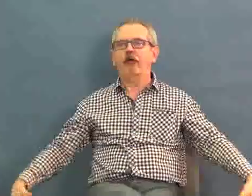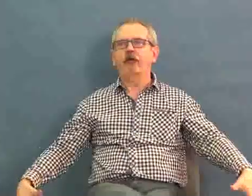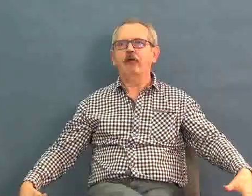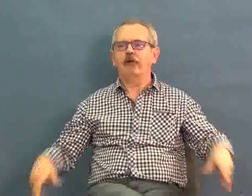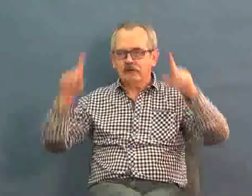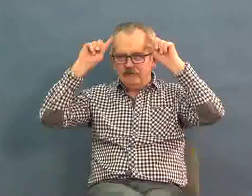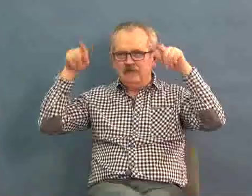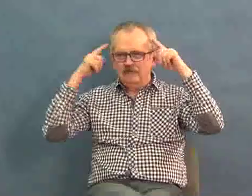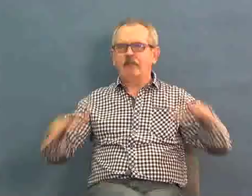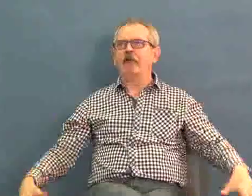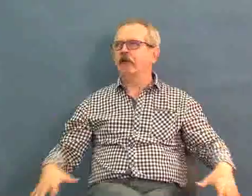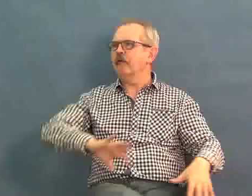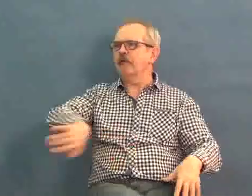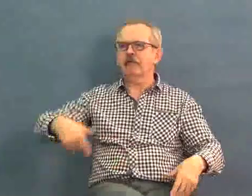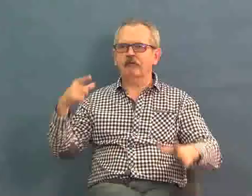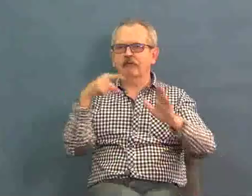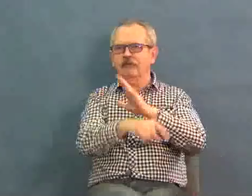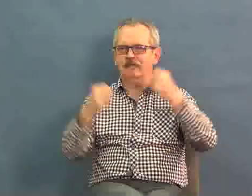Myszka Miki się przestraszyła, że ktoś ukradł jej ubranie i ucieka z nim.